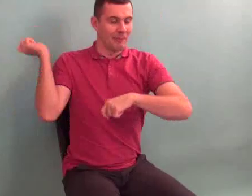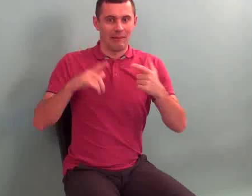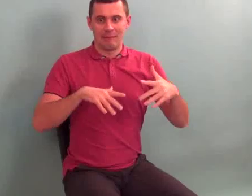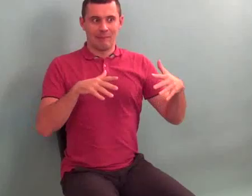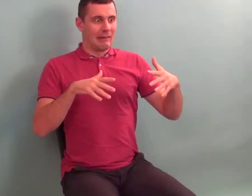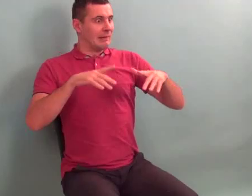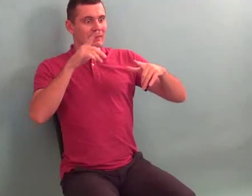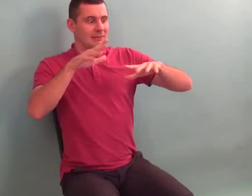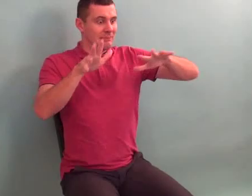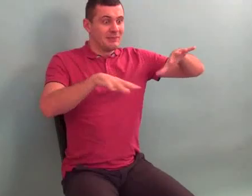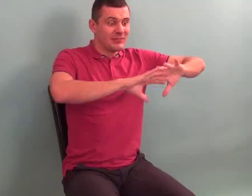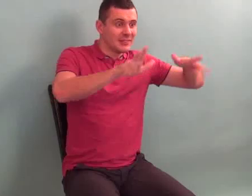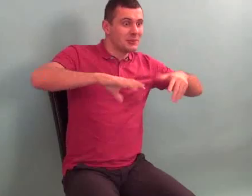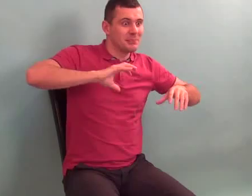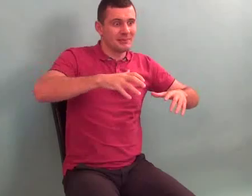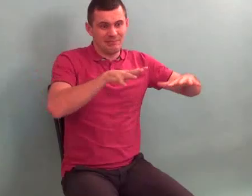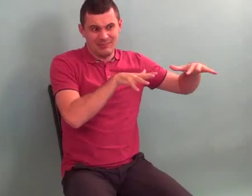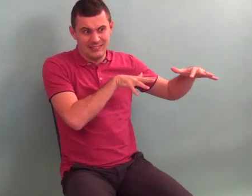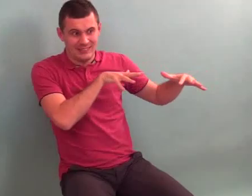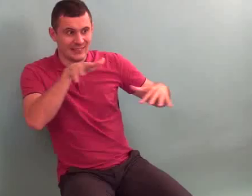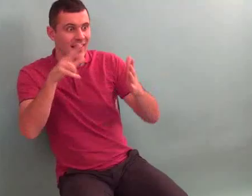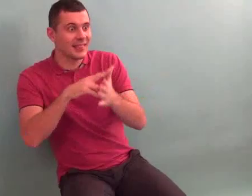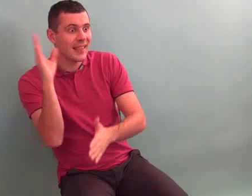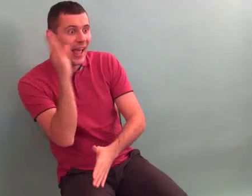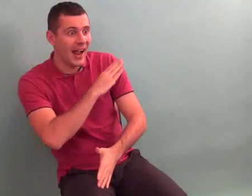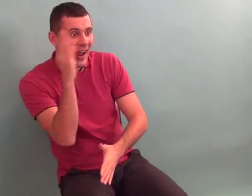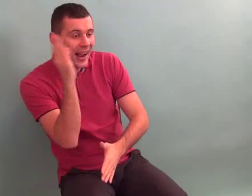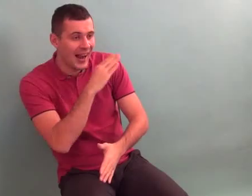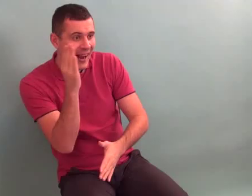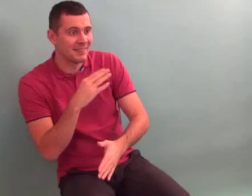Cała grupa zaciekawiona wychodzi na dwór.